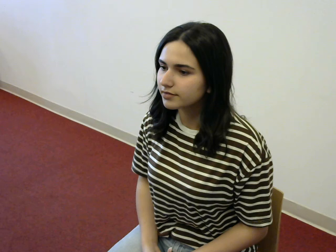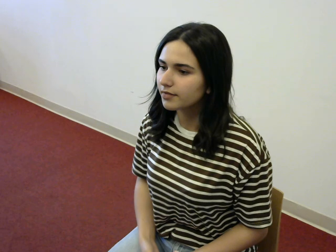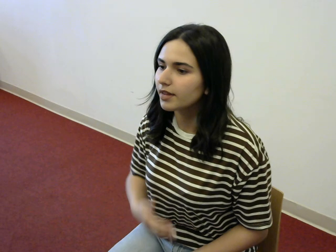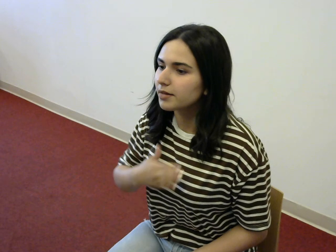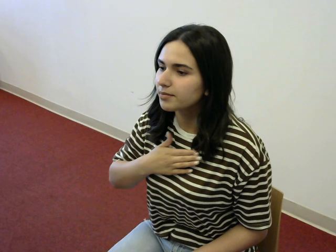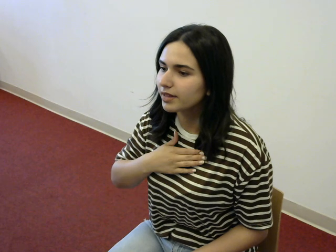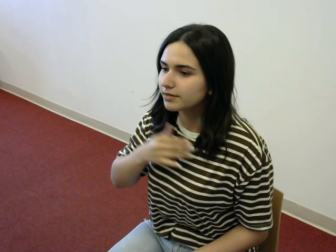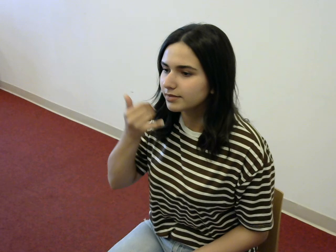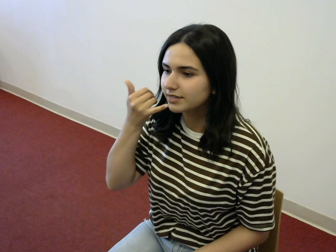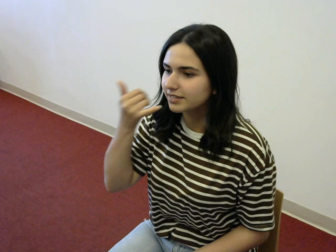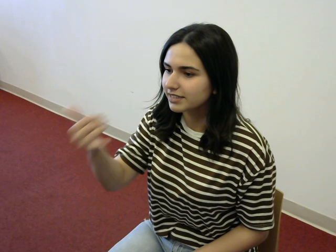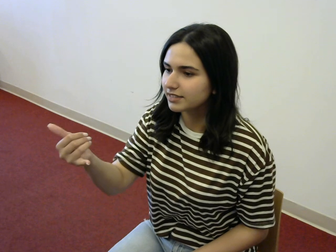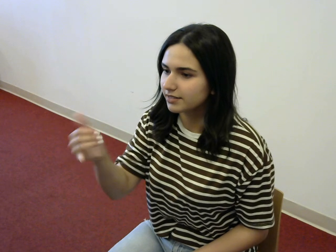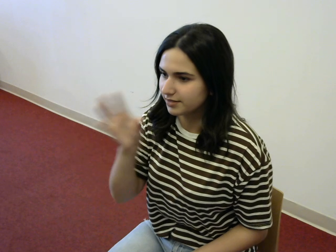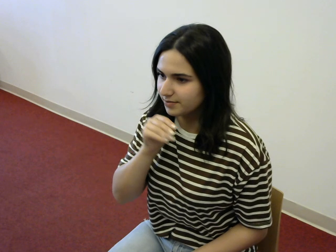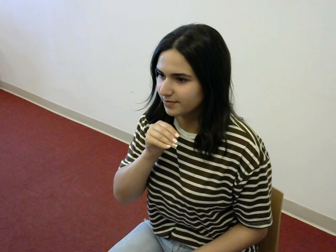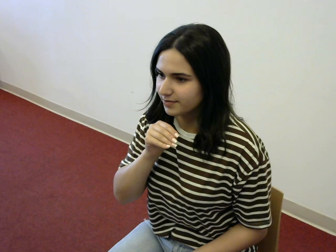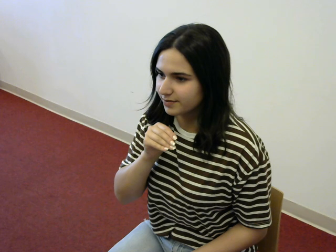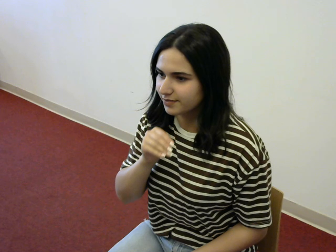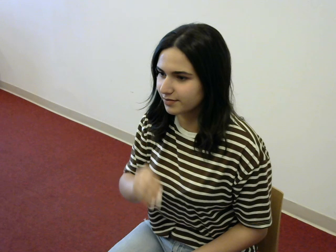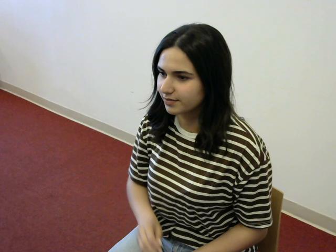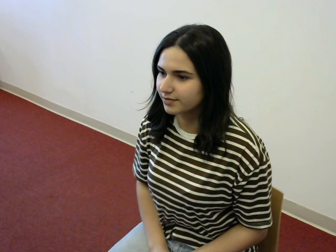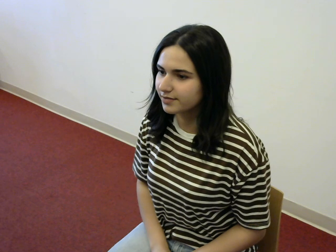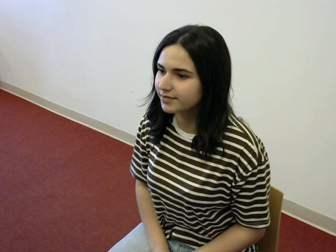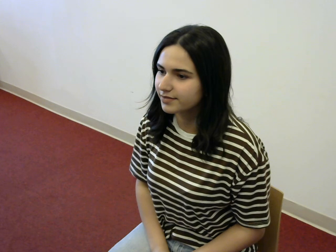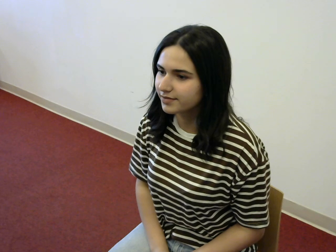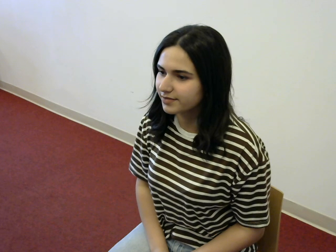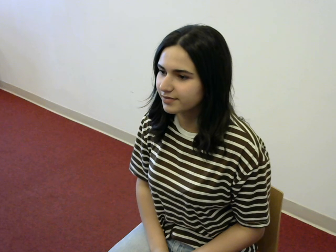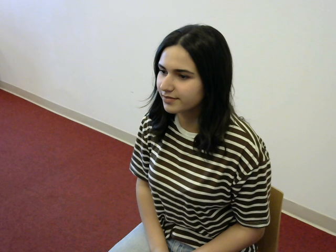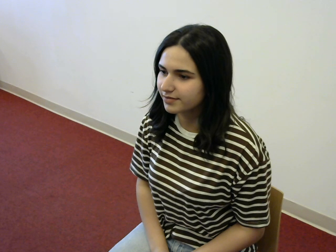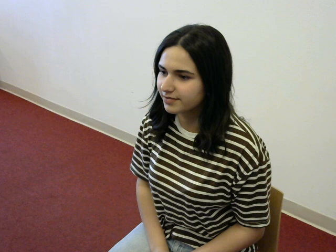Mən zəng edə bilərəmmi?